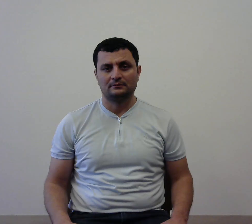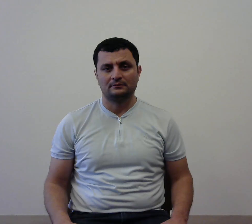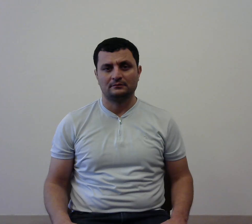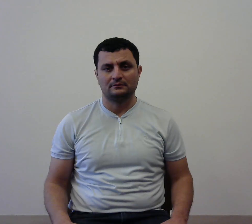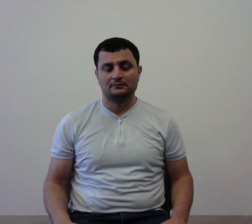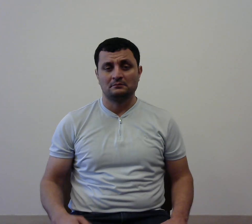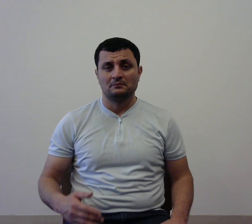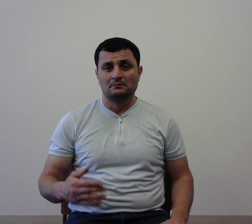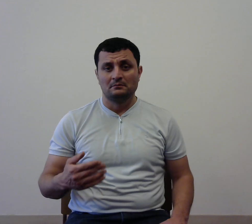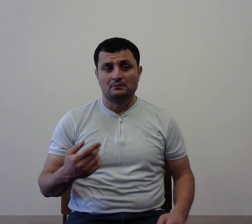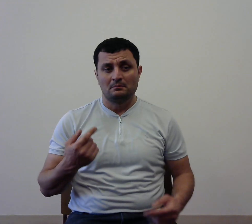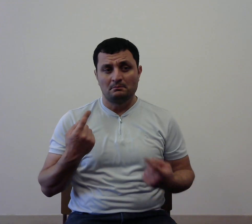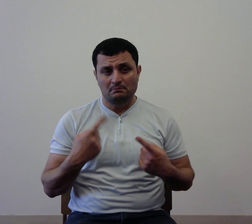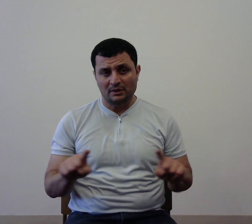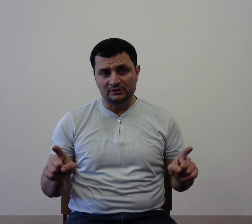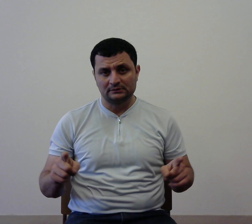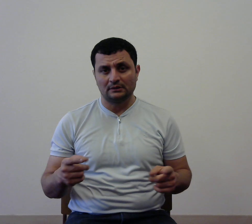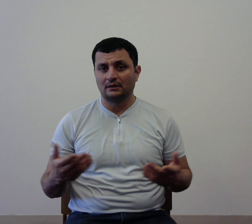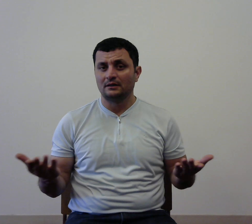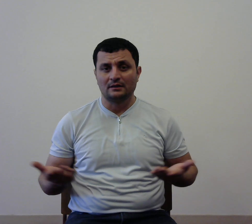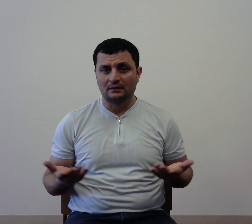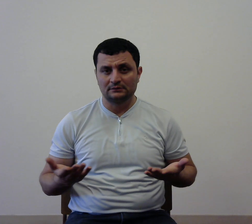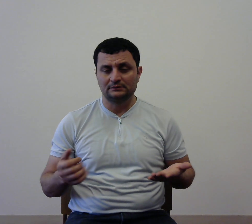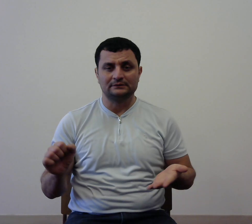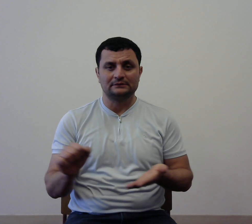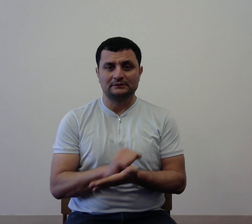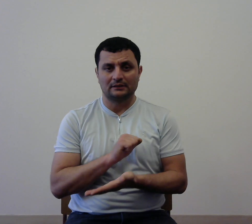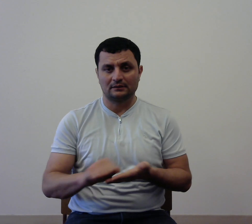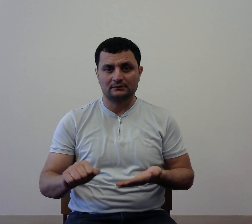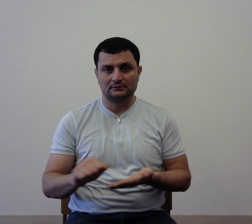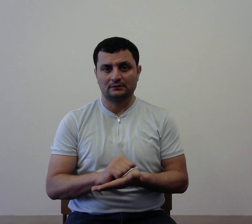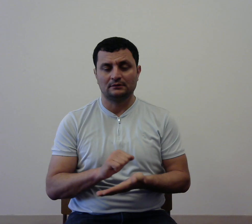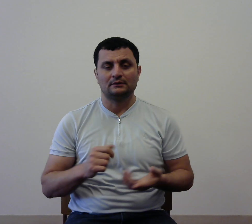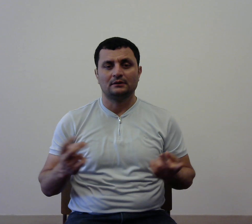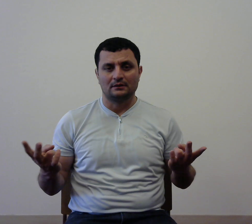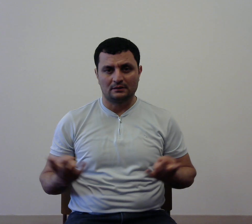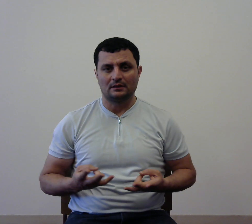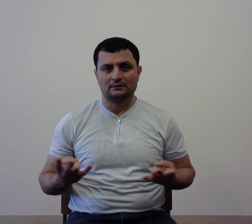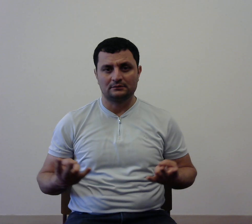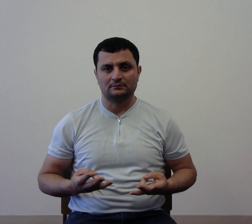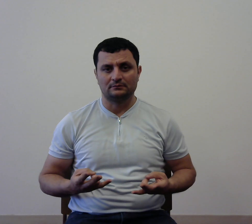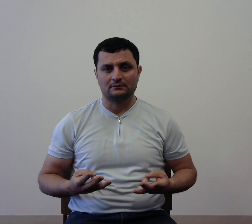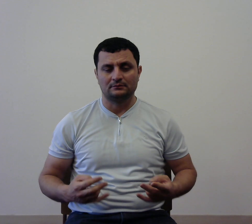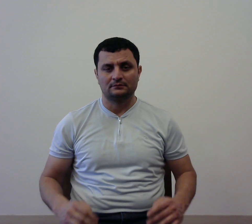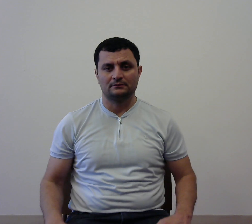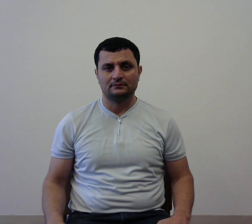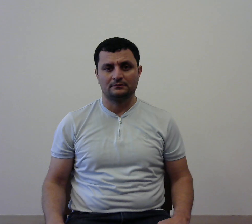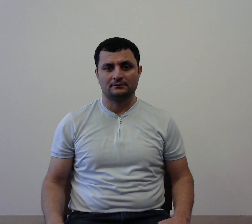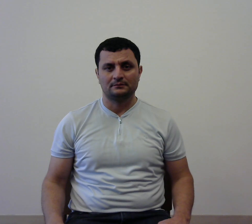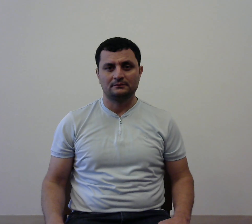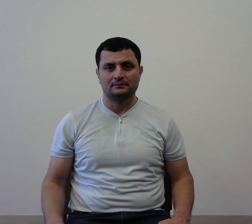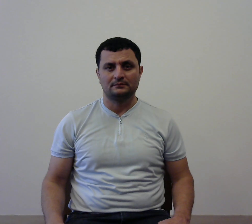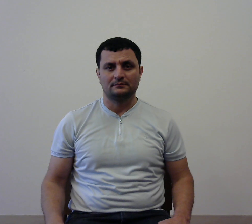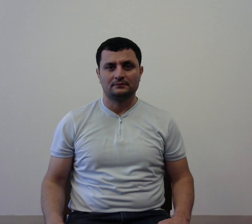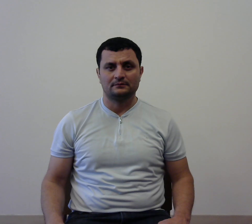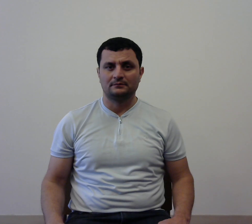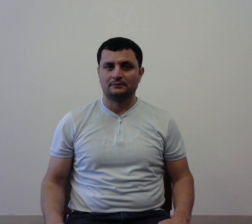Başqa hansı sənədlər lazımdır?